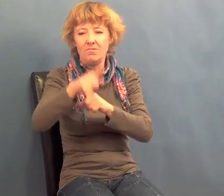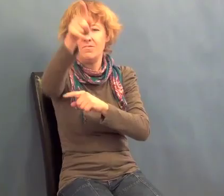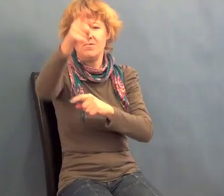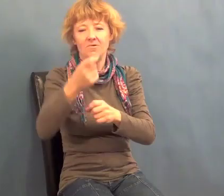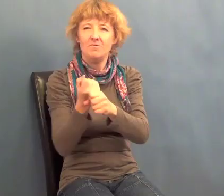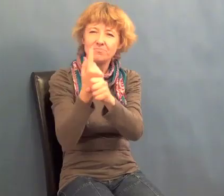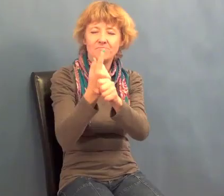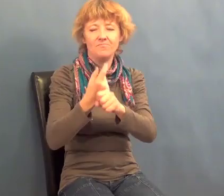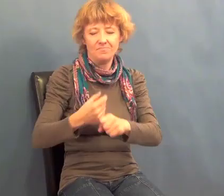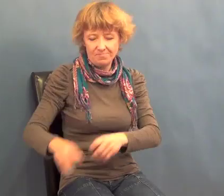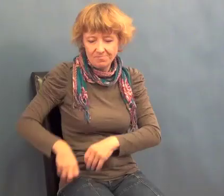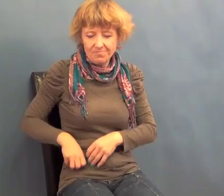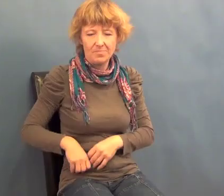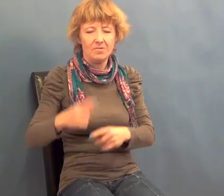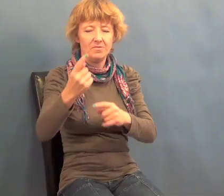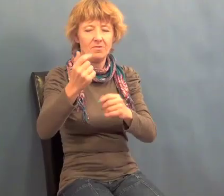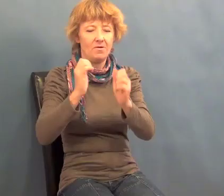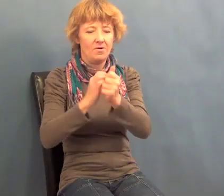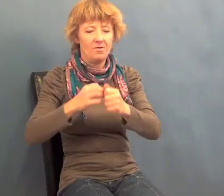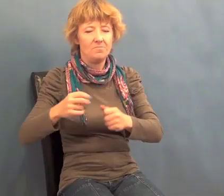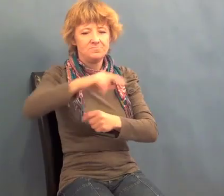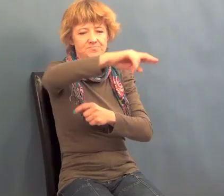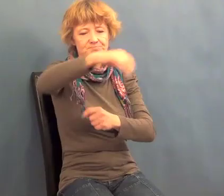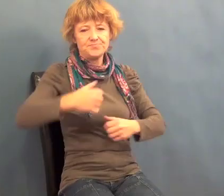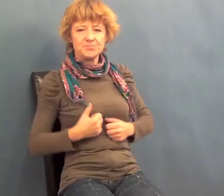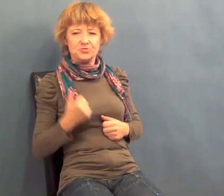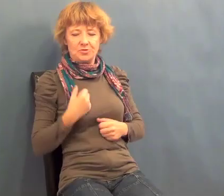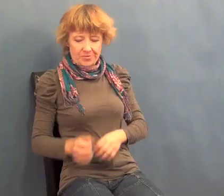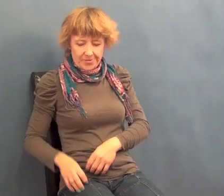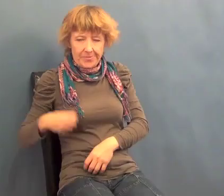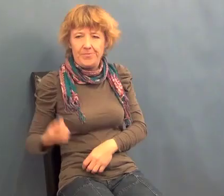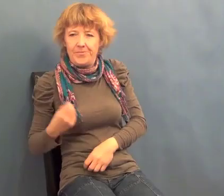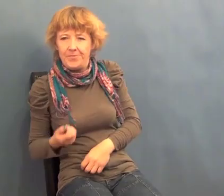Chłopiec rzuca kamieniami, czeka, przygotowuje się.